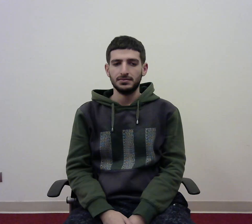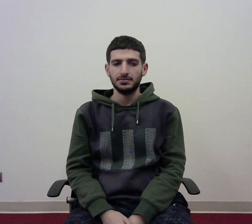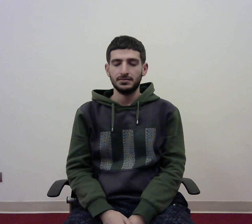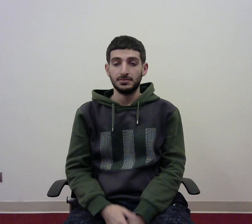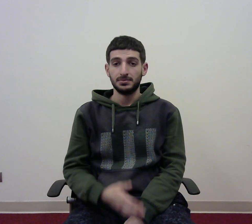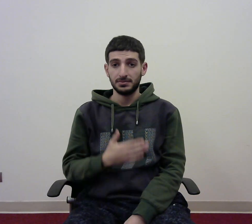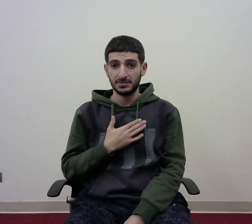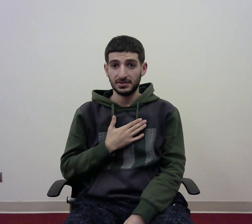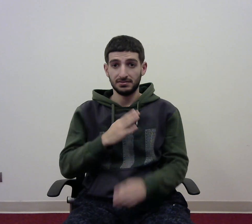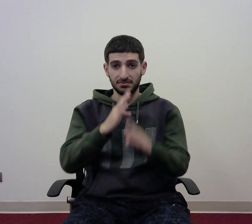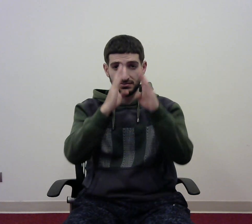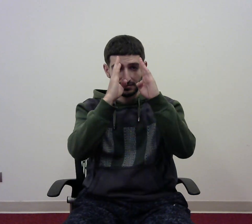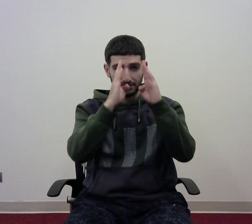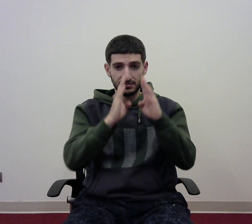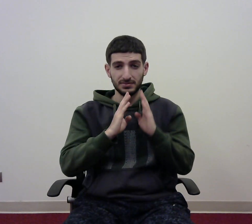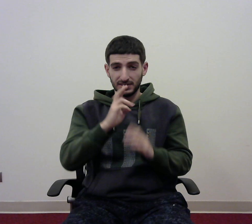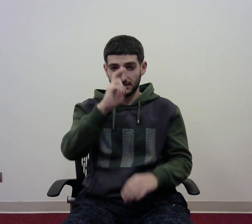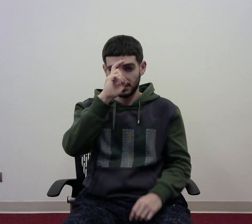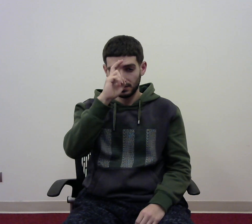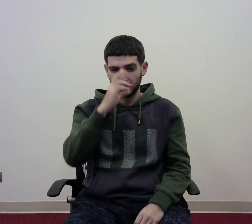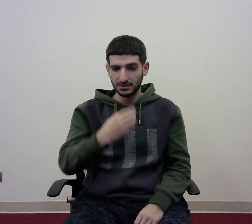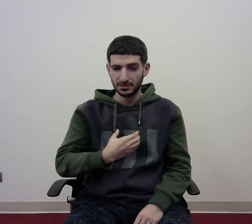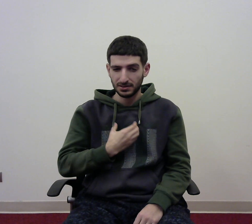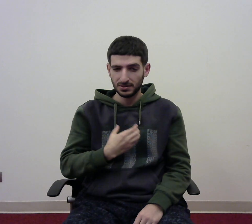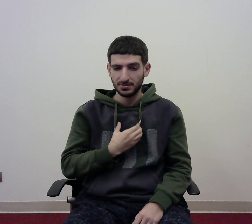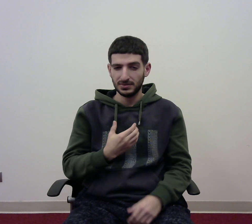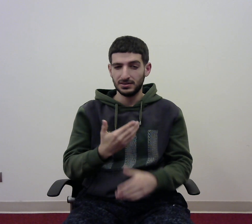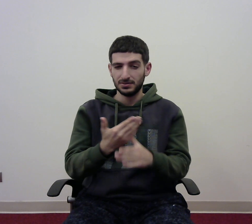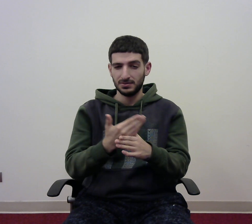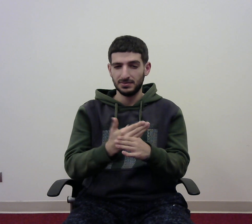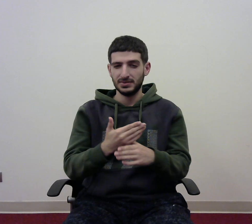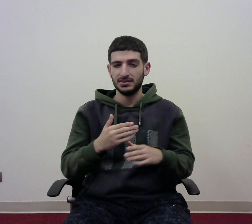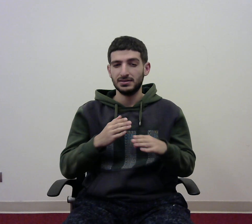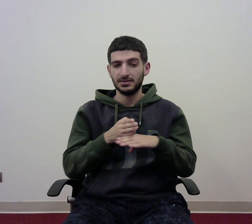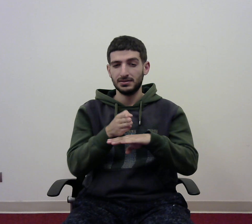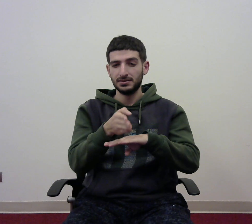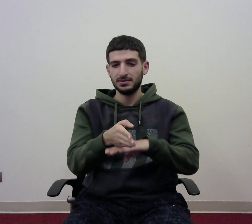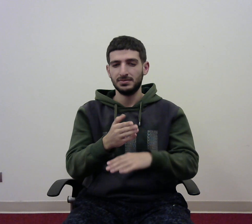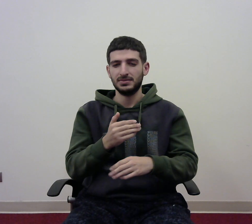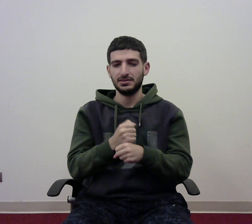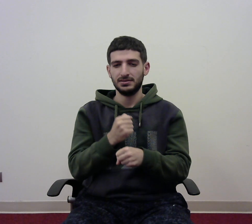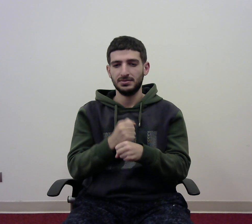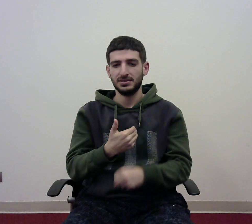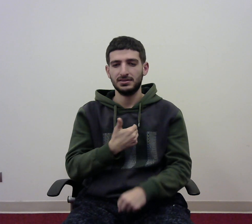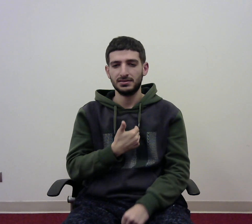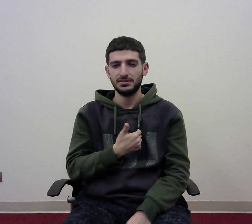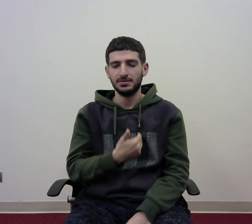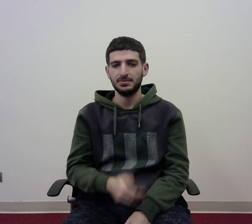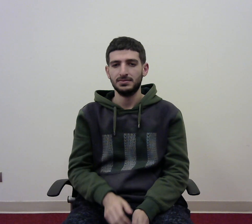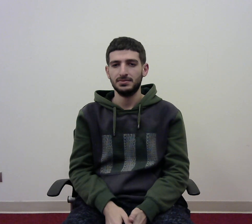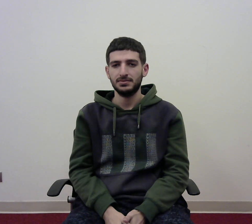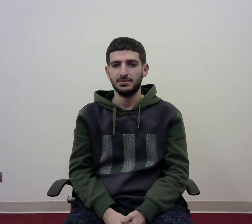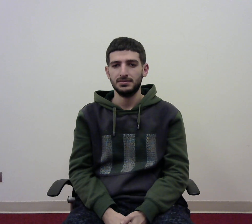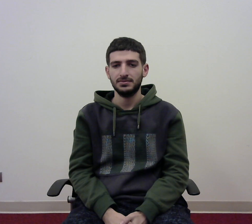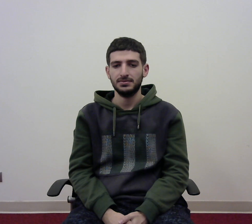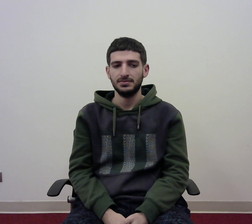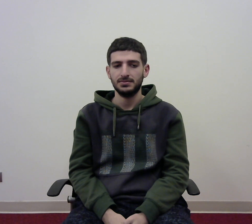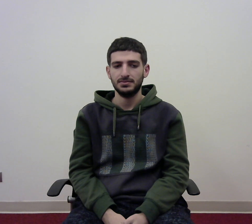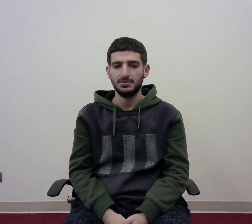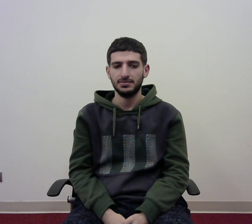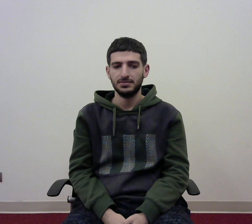Mən ünvanlı dövlət sosial yardımına müraciət etmək istəyirəm